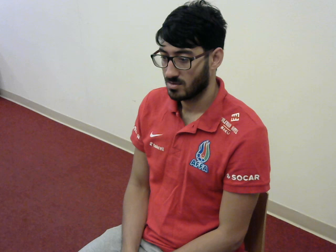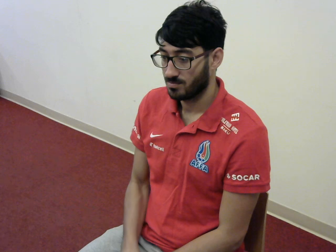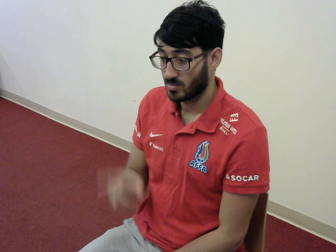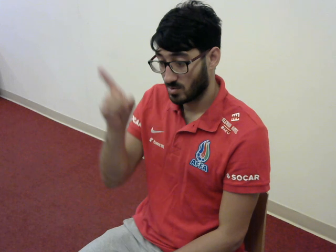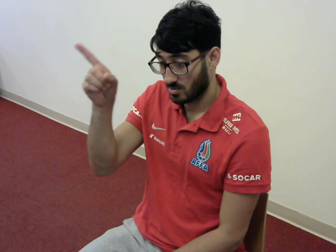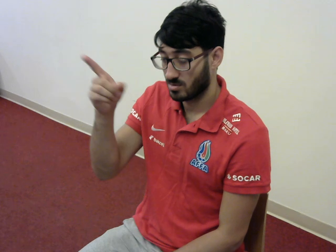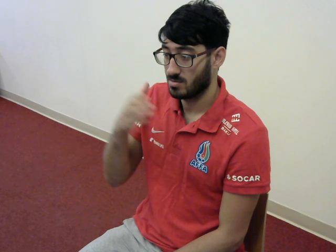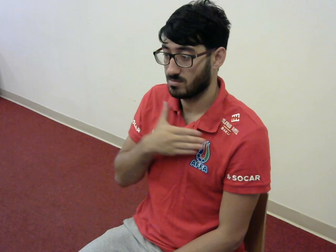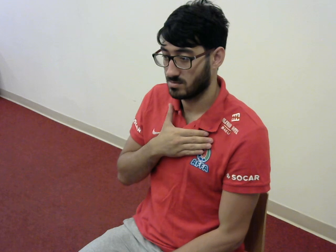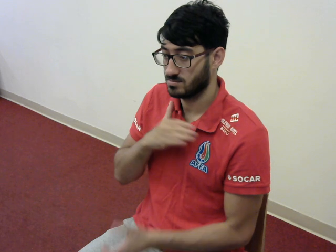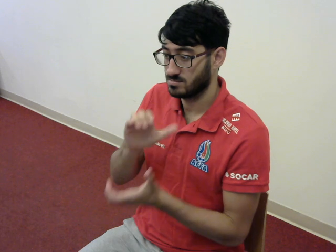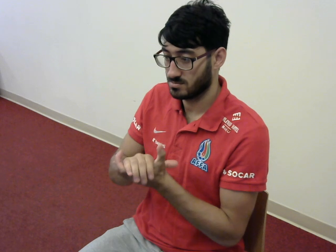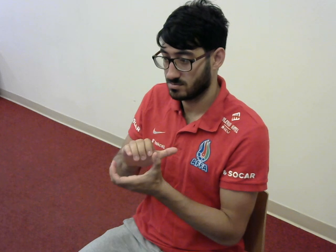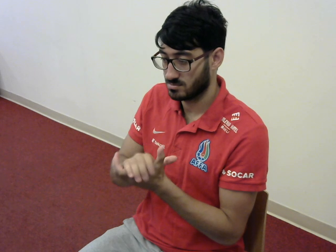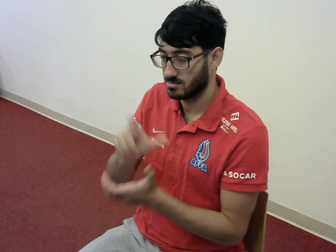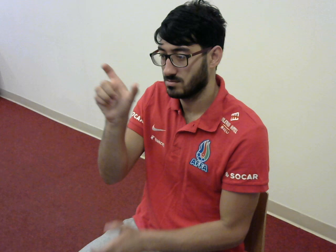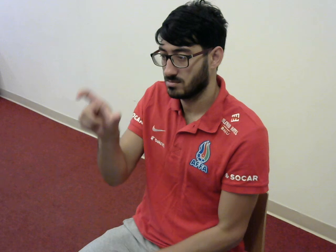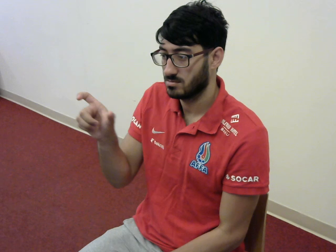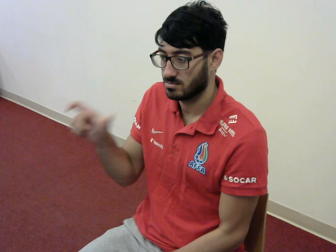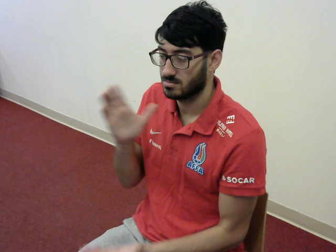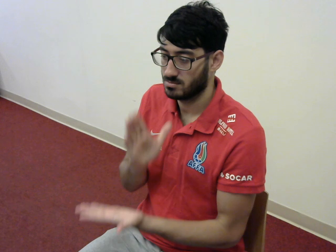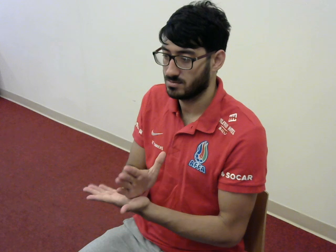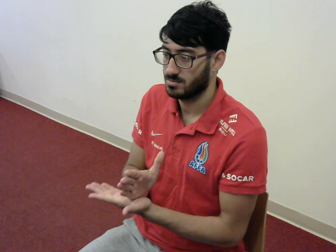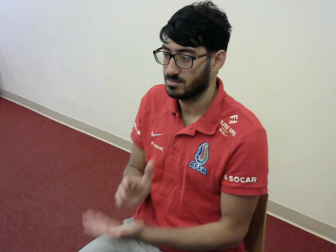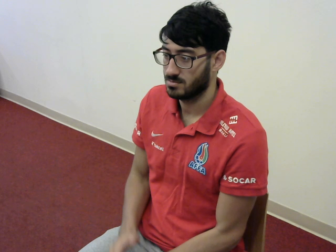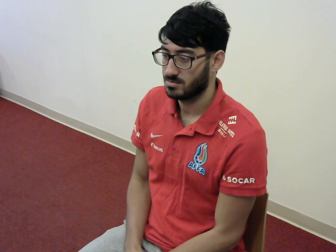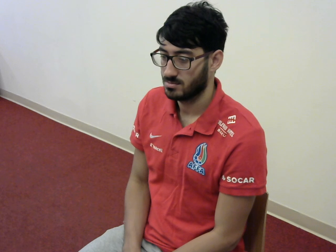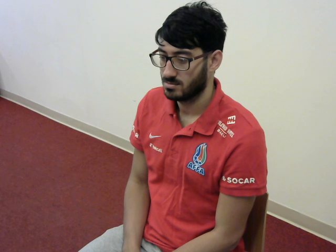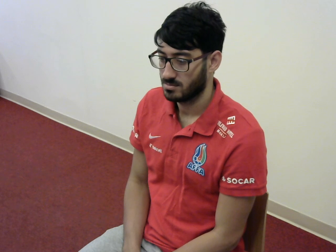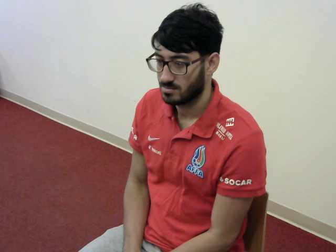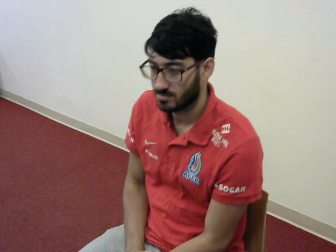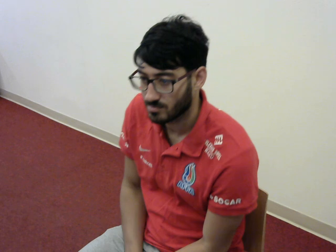Orda mənim tanıdığım insanlar var